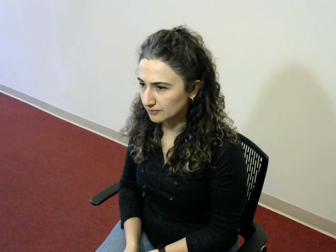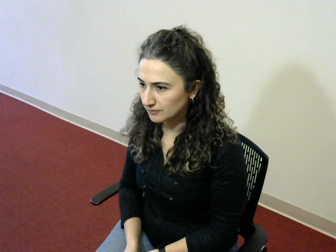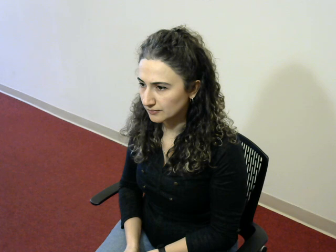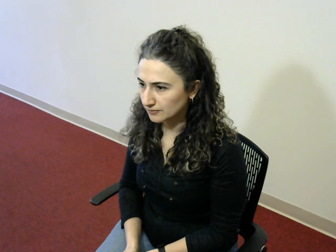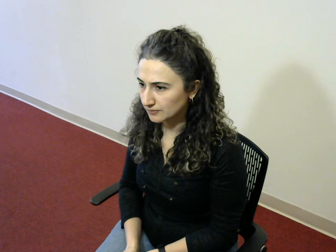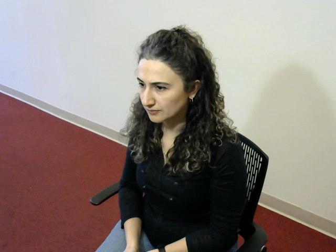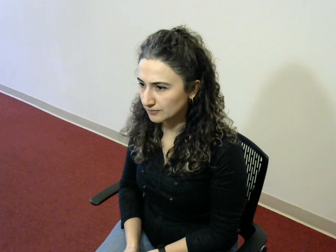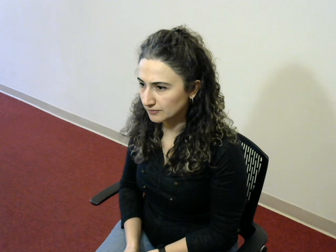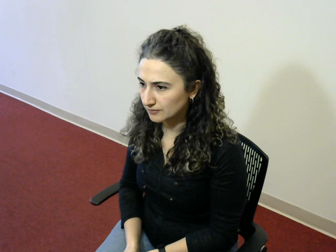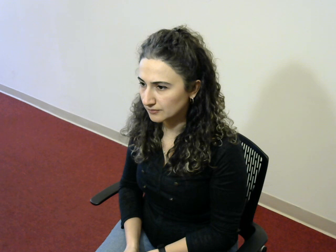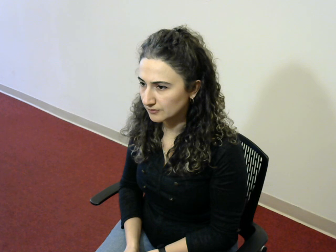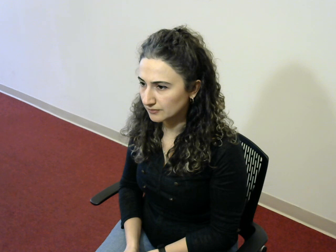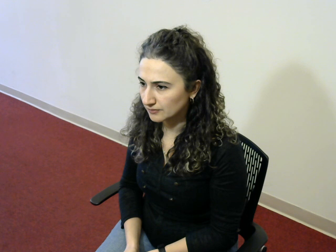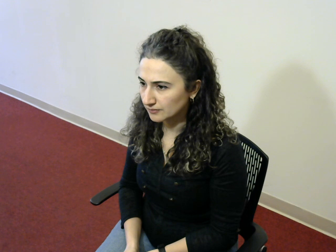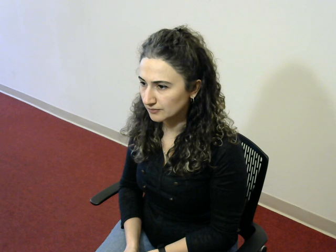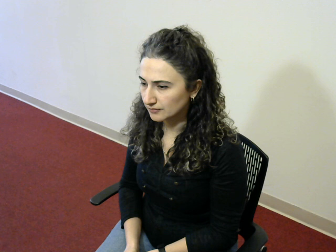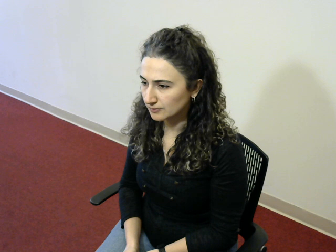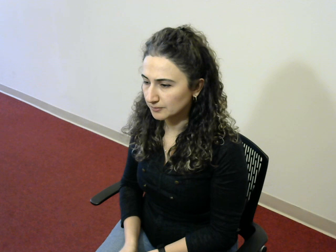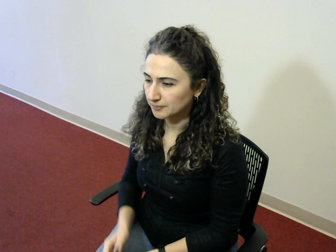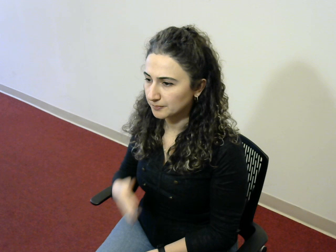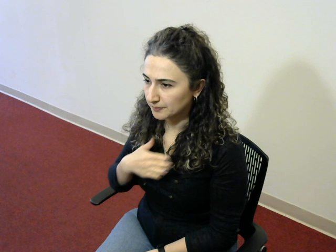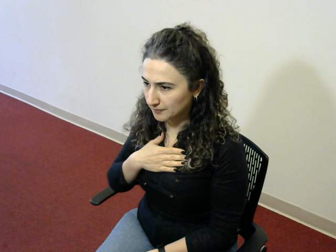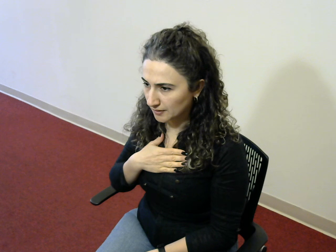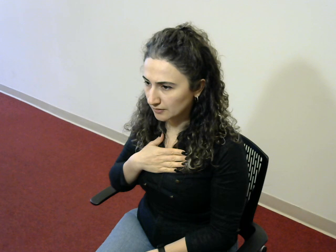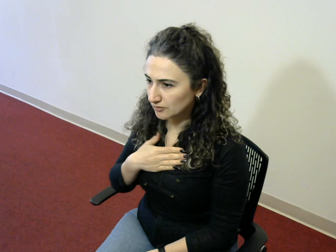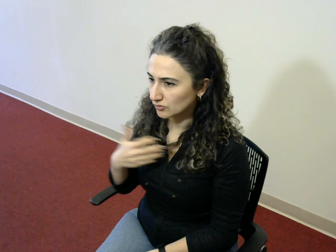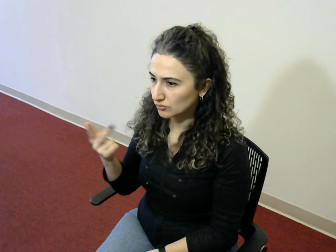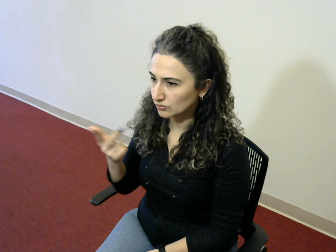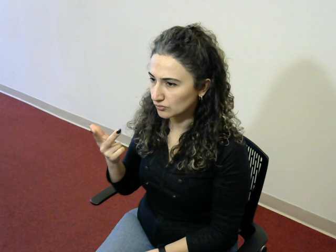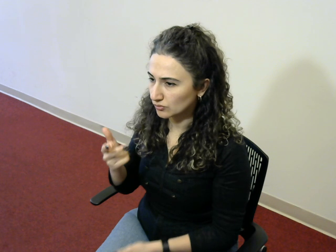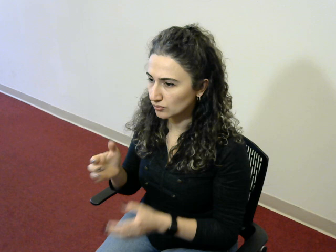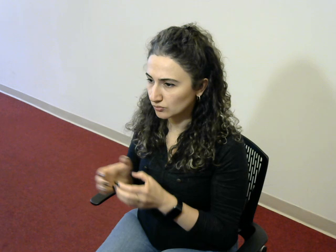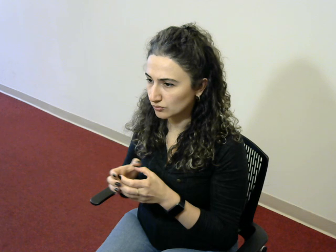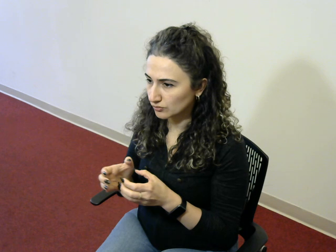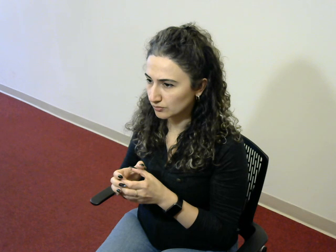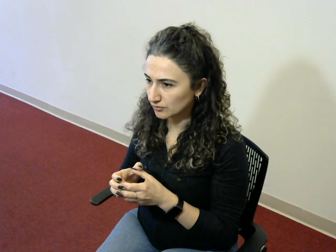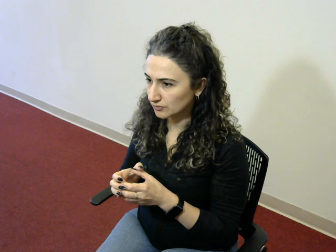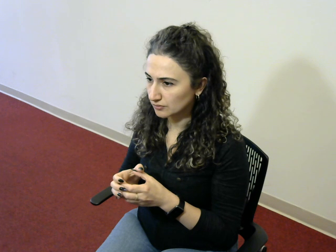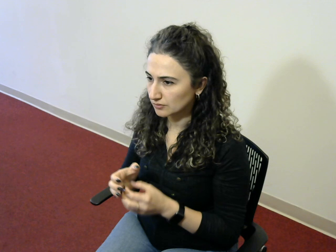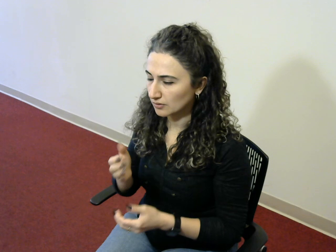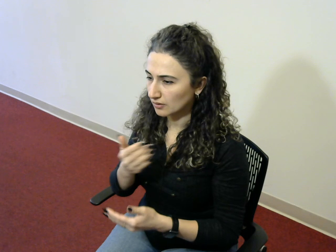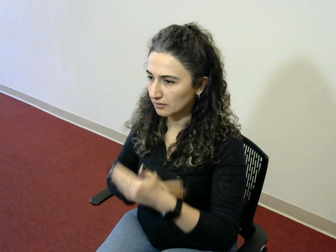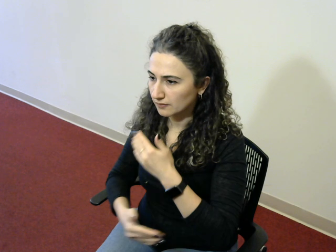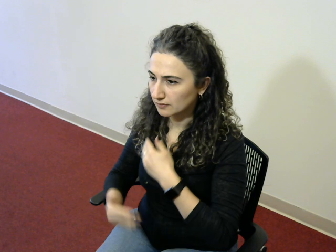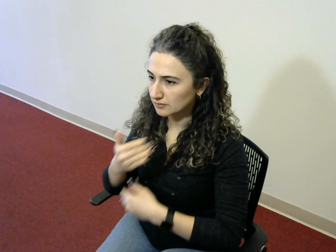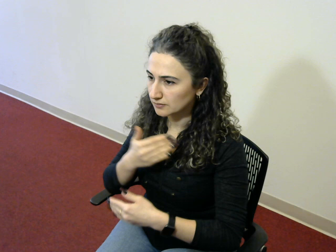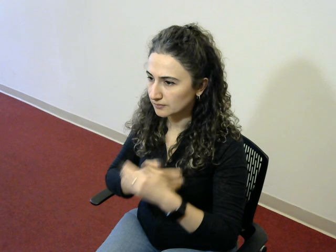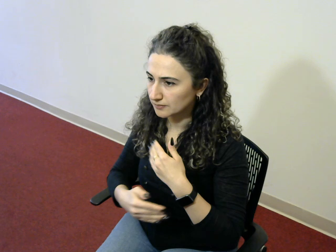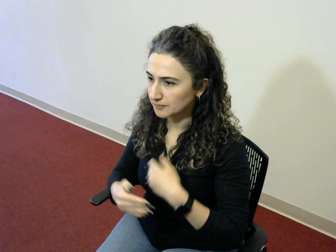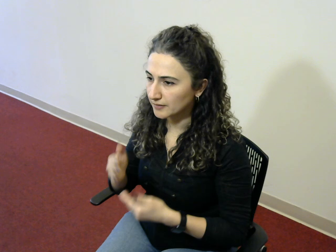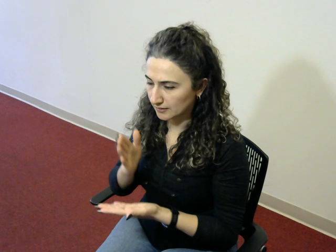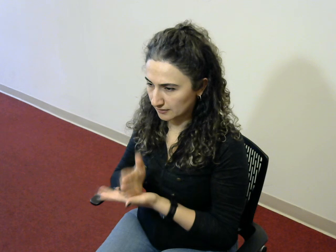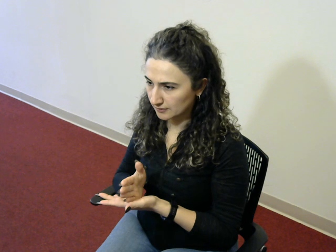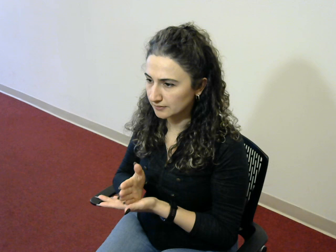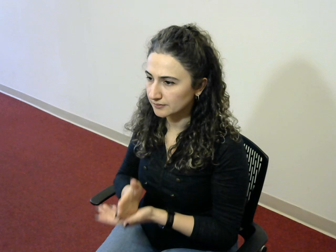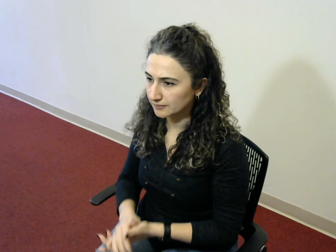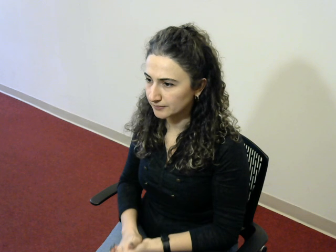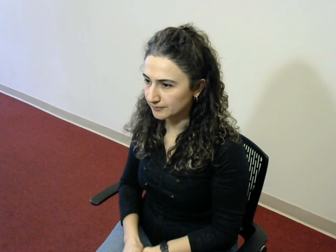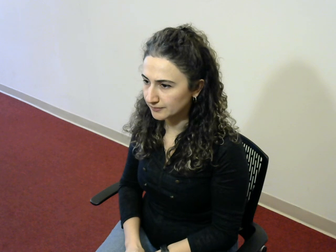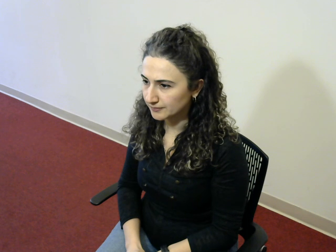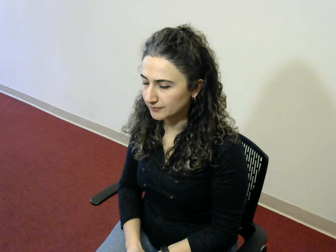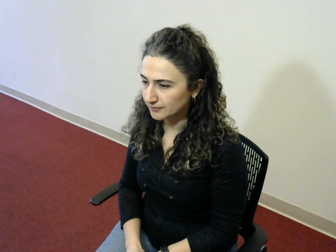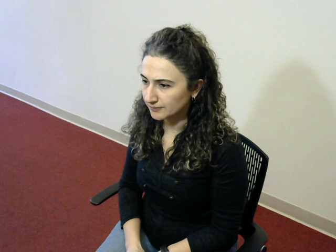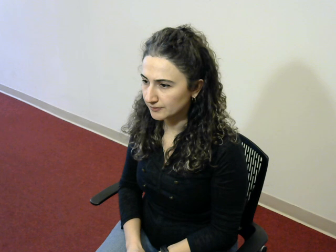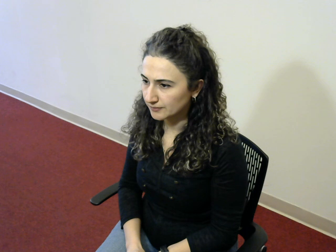Mənim üçünücü dərəcə əlilliyim var